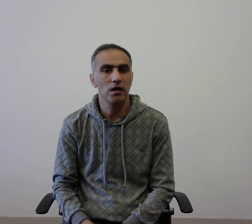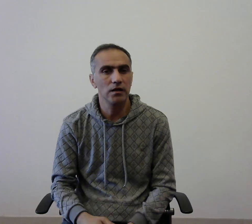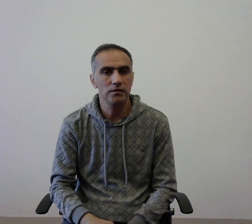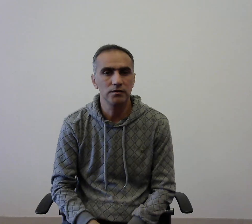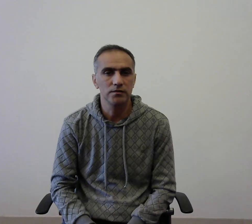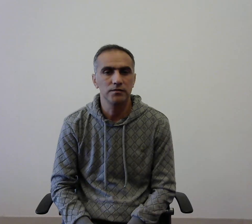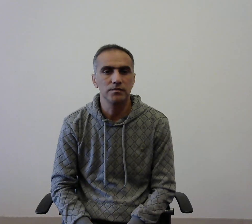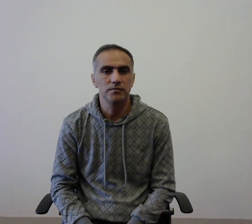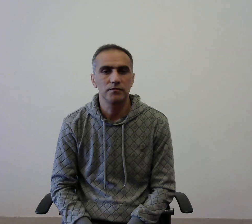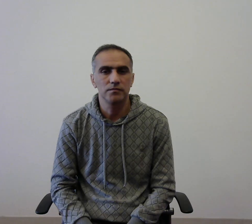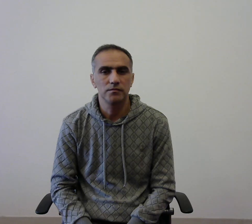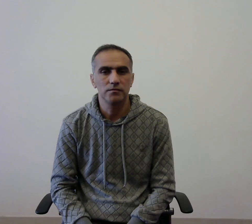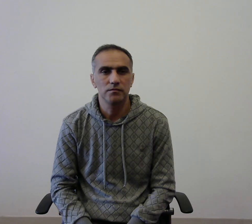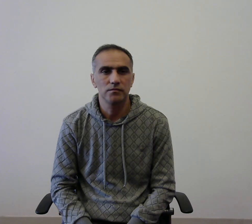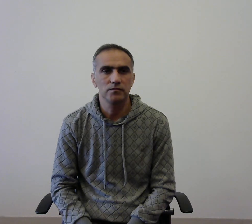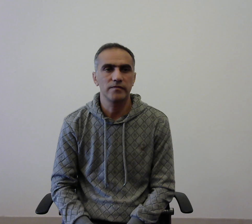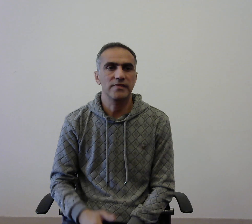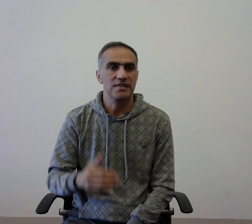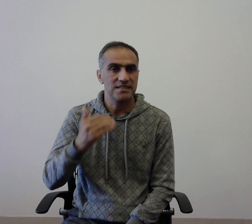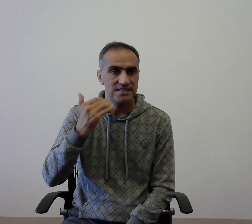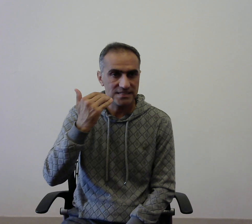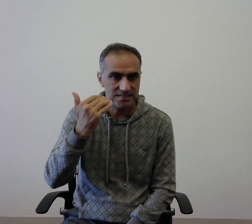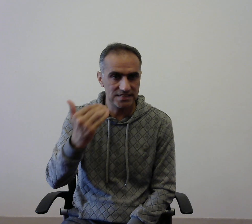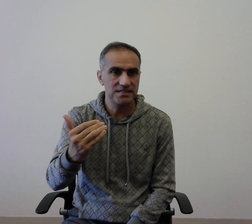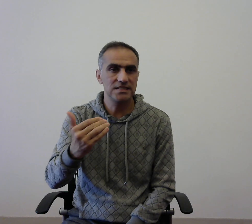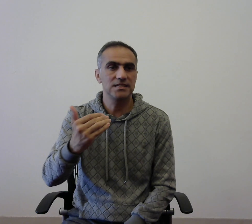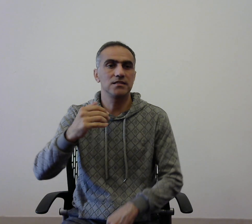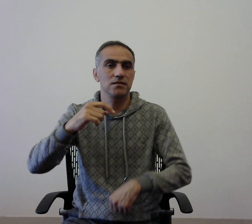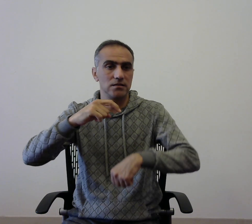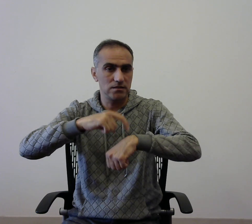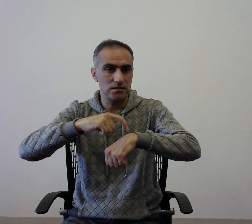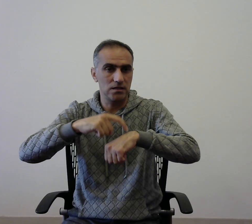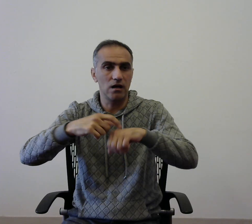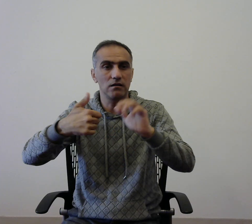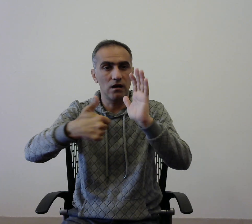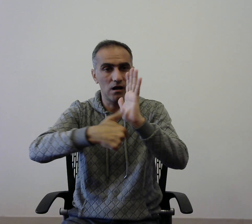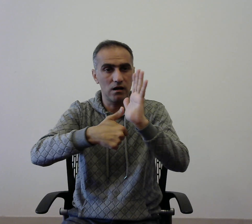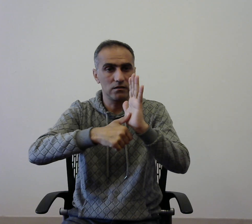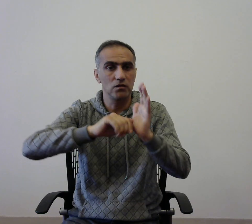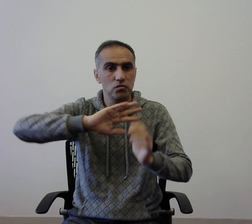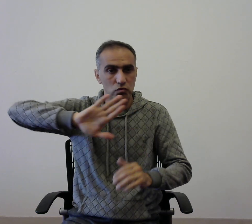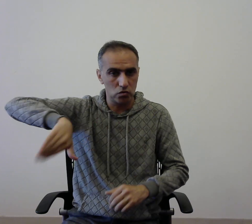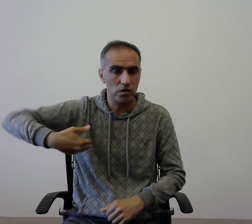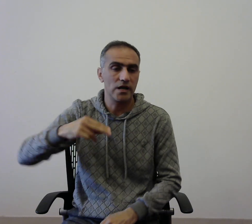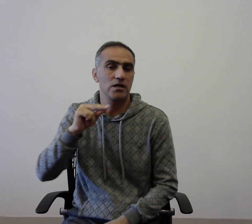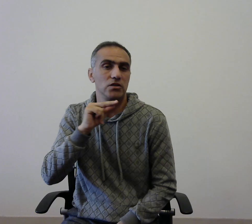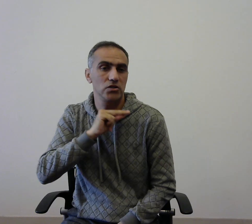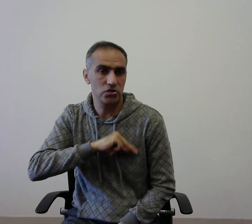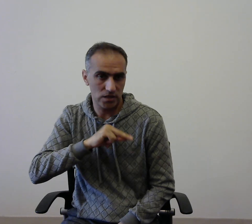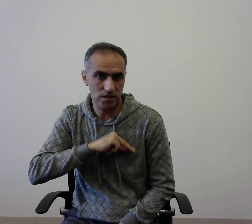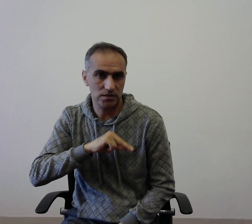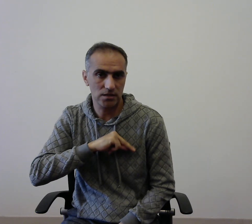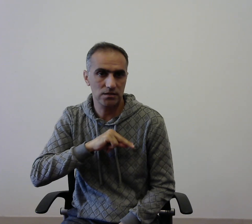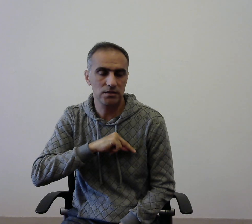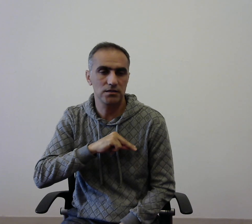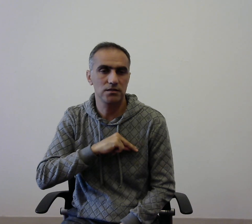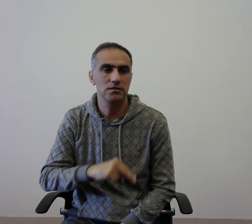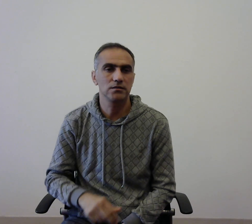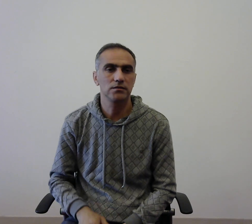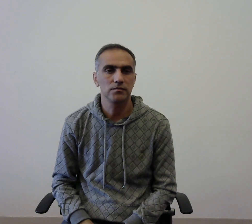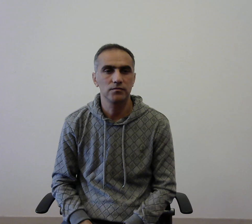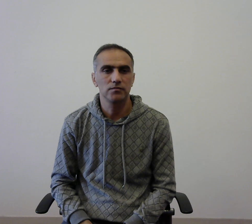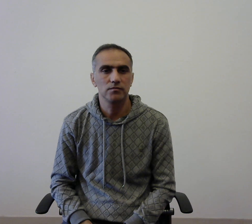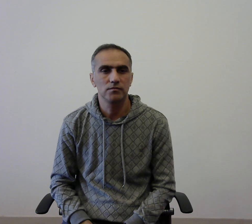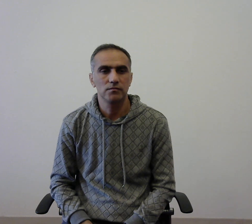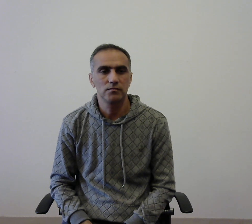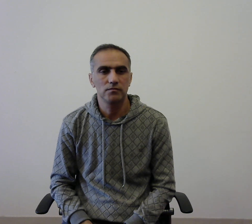Siz saat 6-dan sonra işləyirsiz?